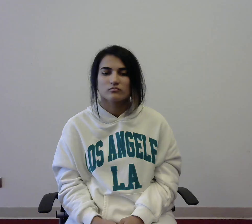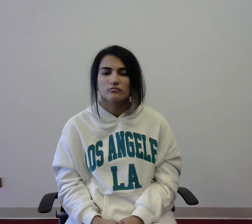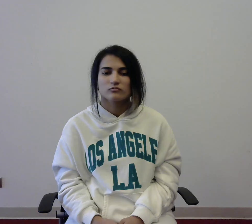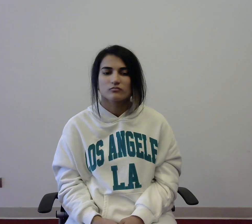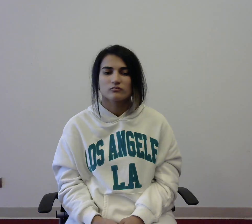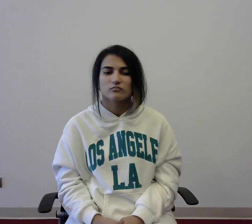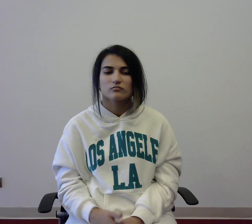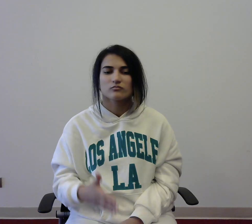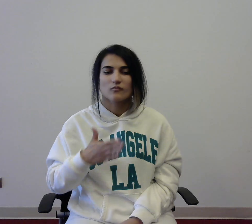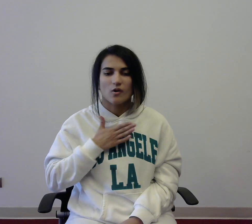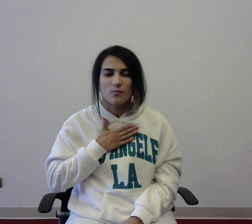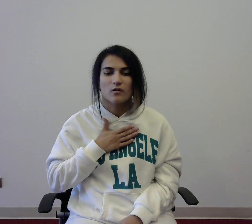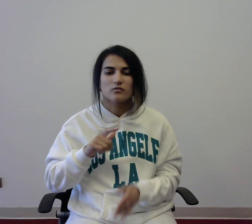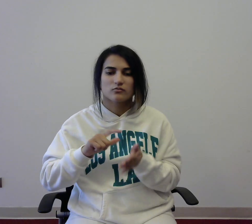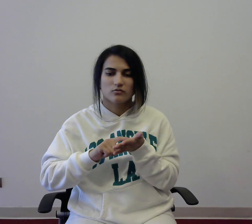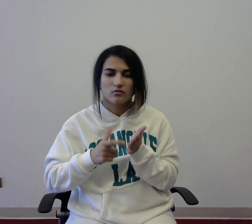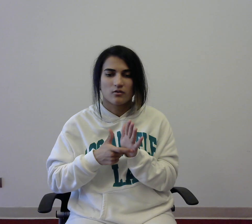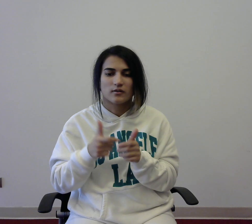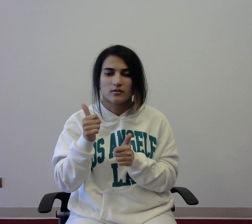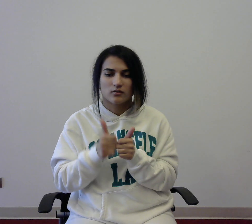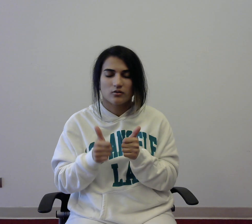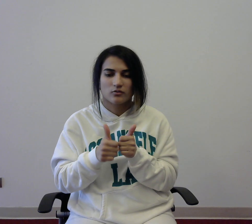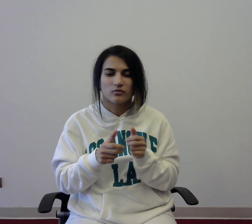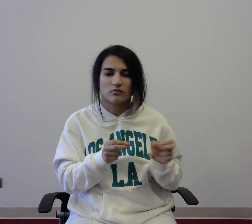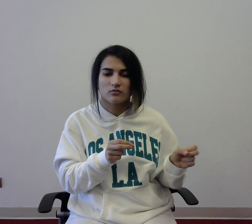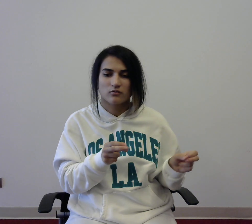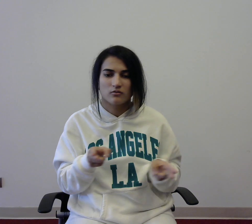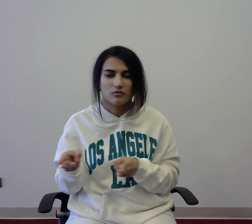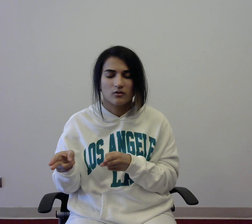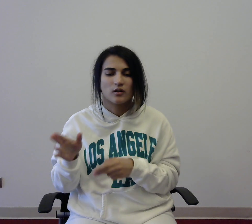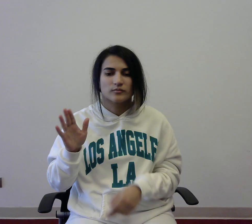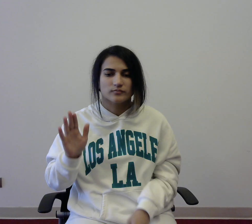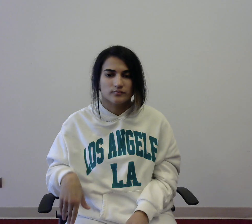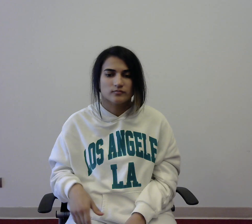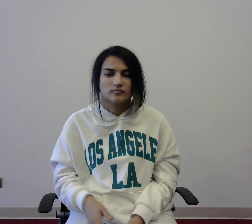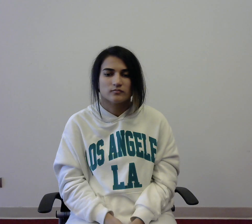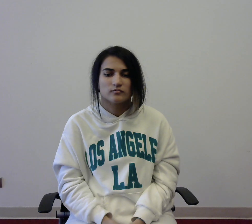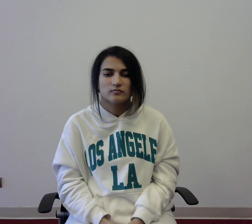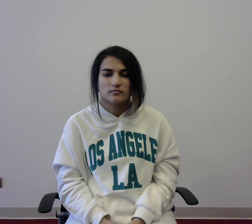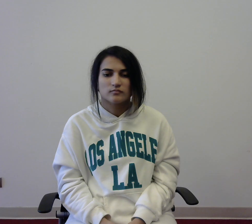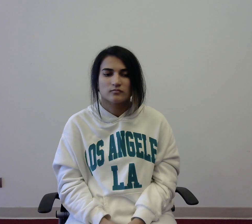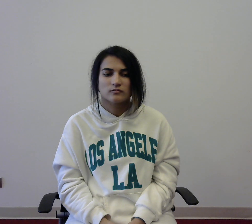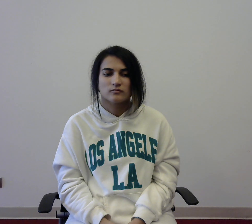Mənim otağım həmişə səliqəli olur